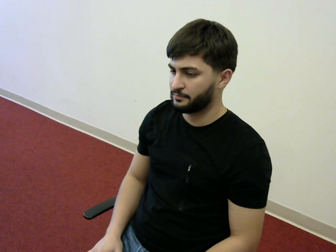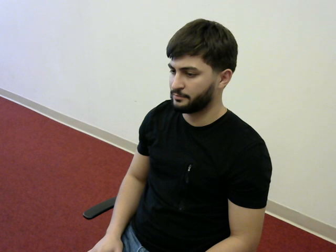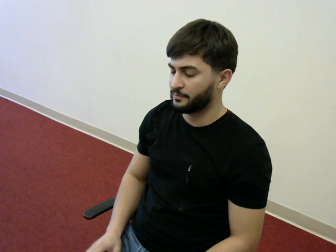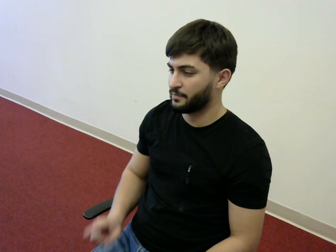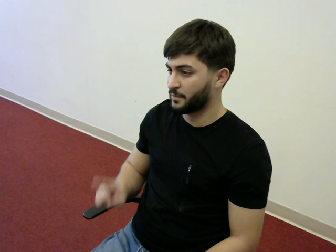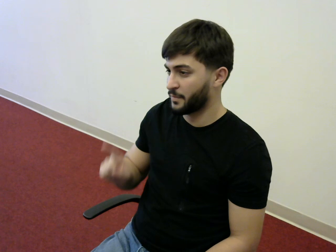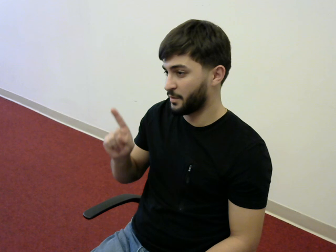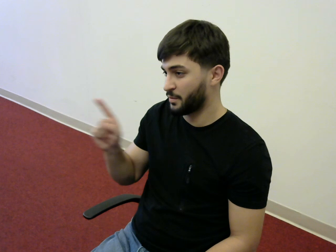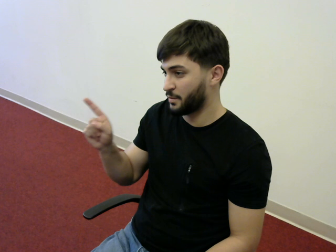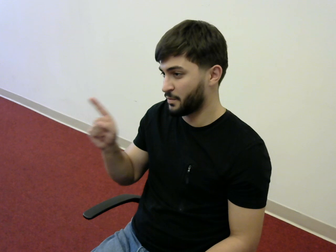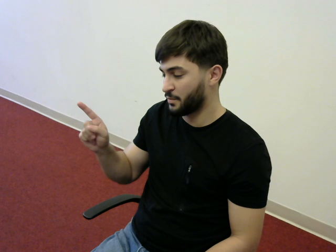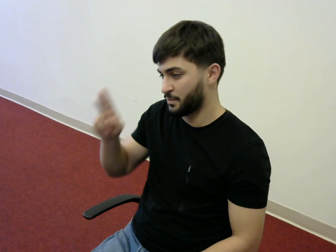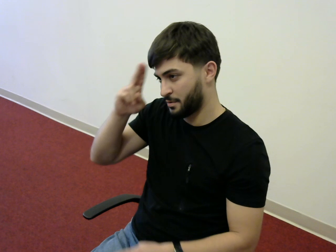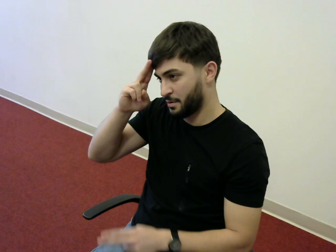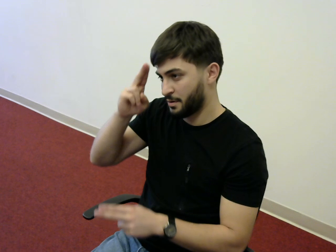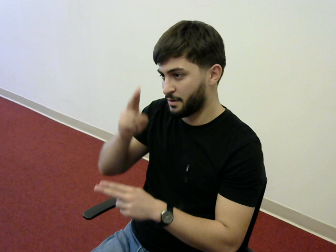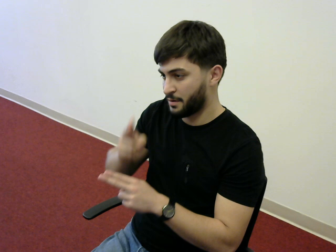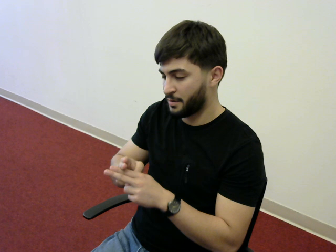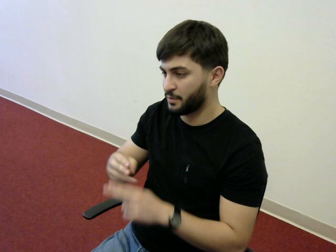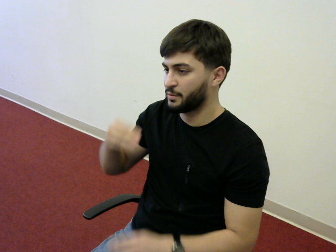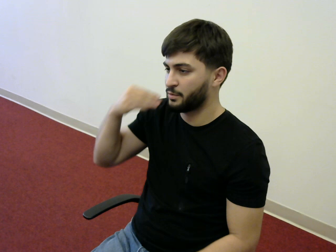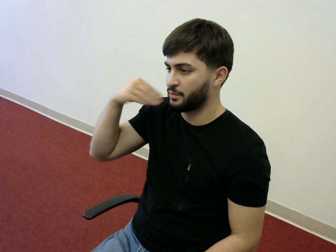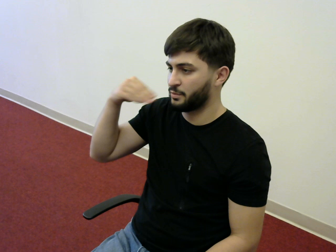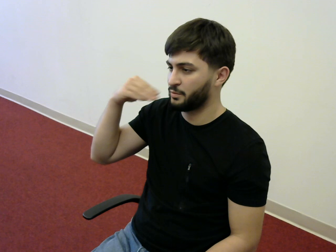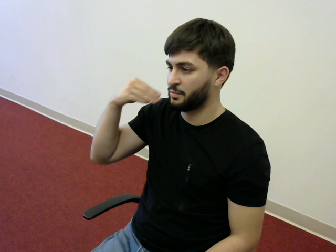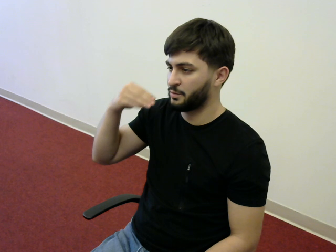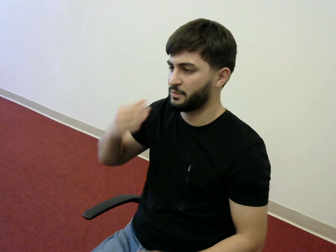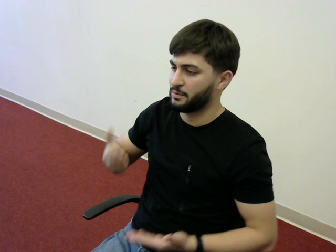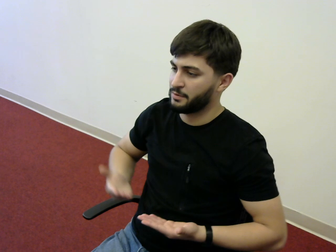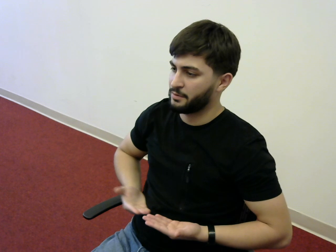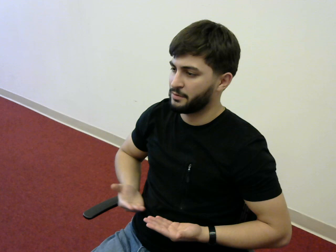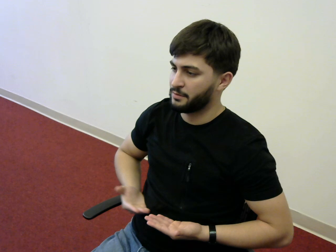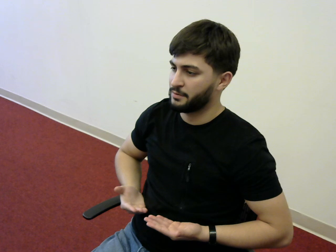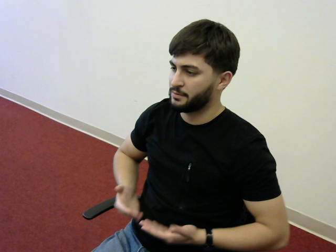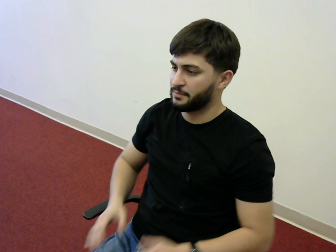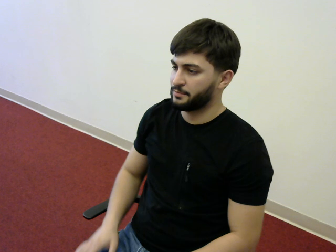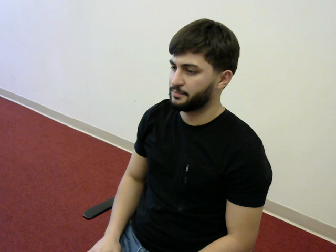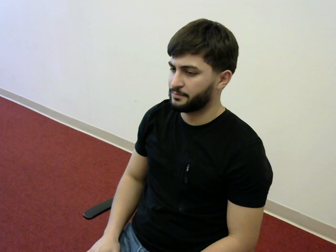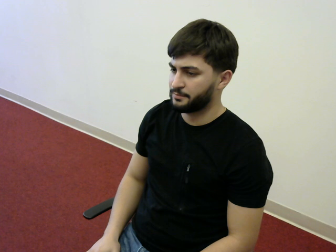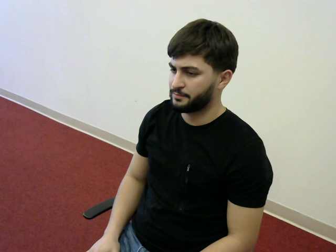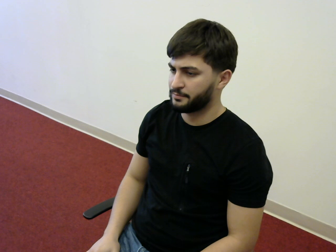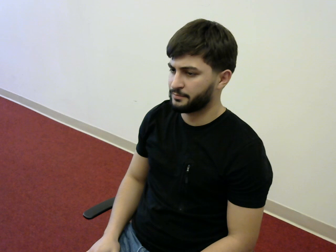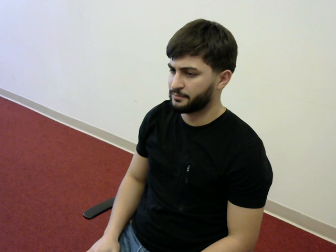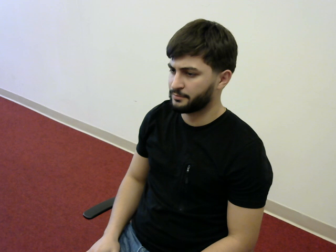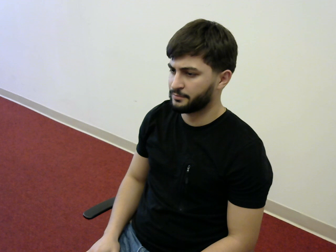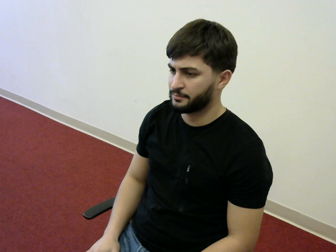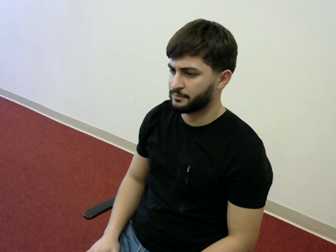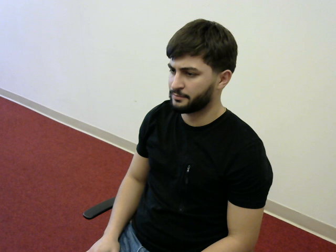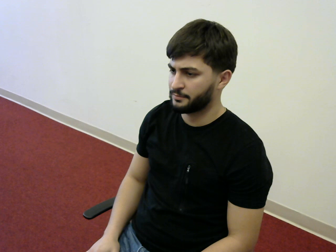Onun qardaşı Türkiyədə yaşayır